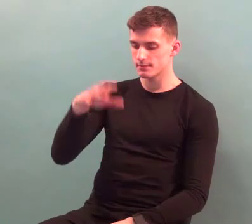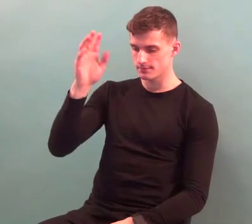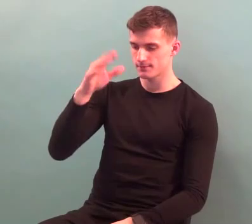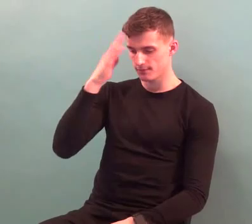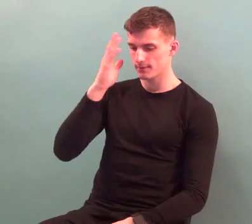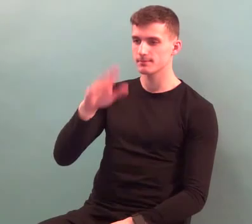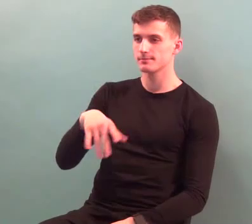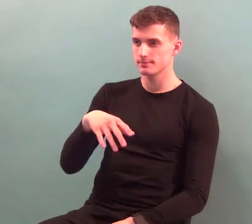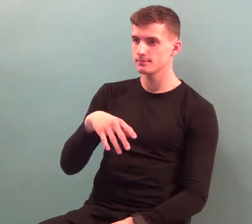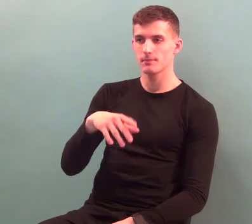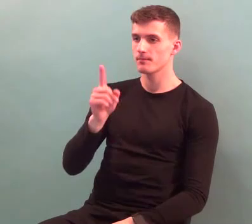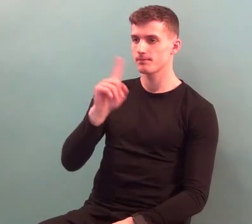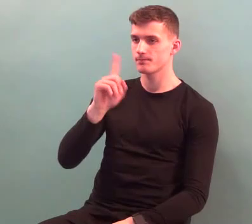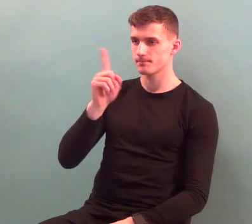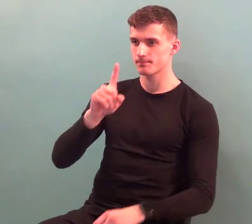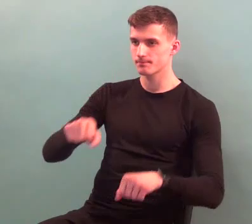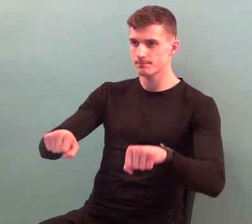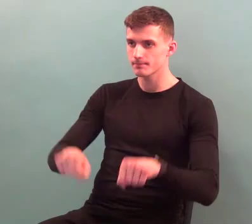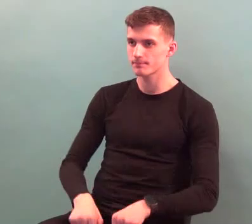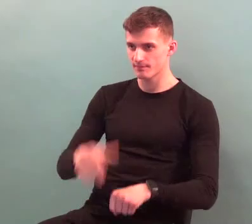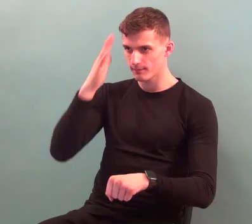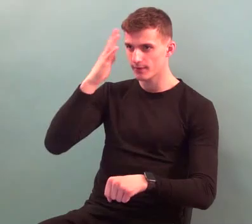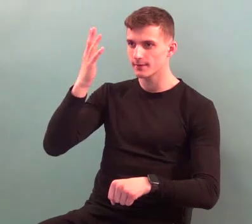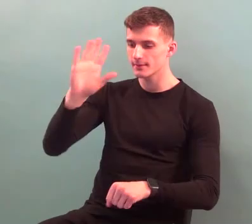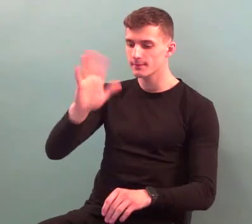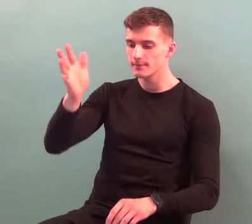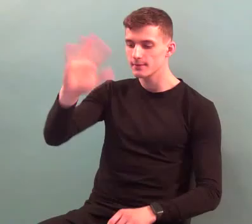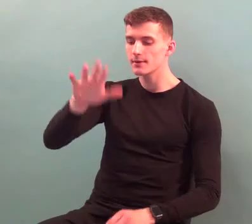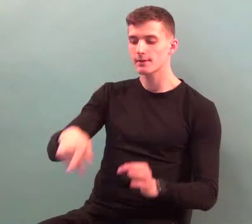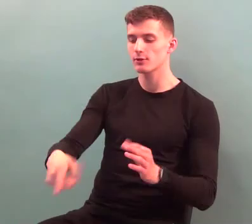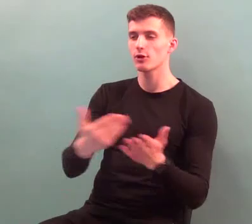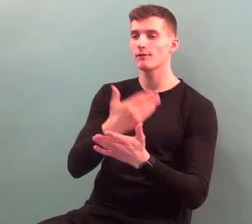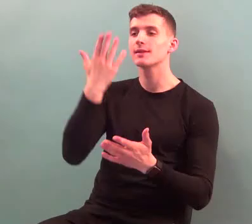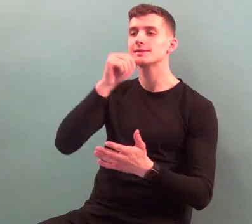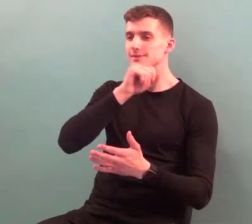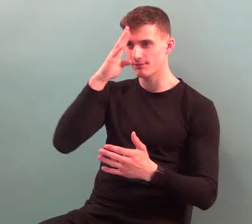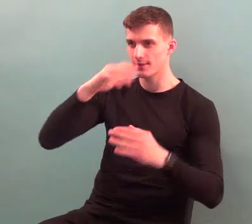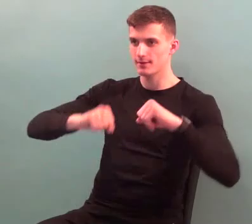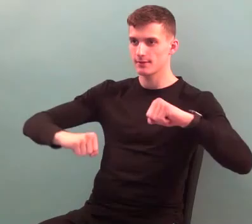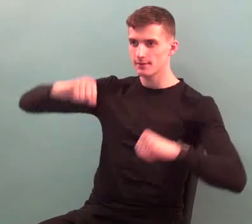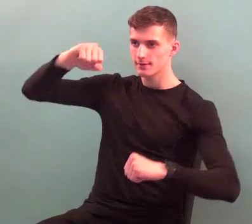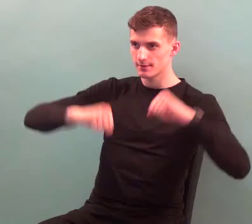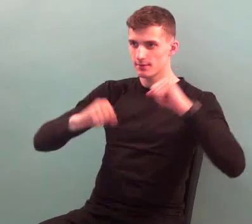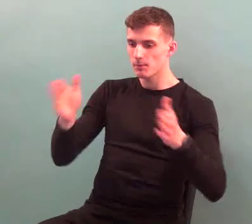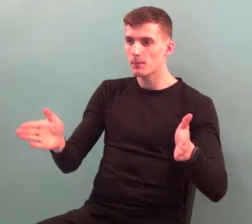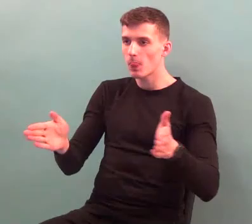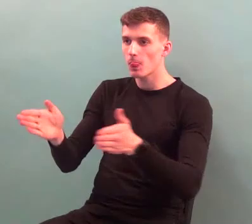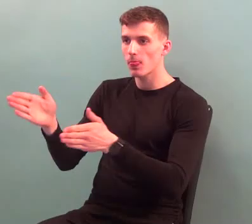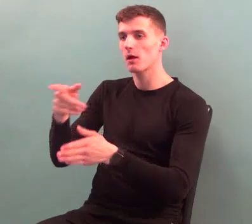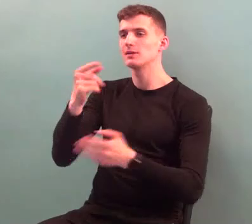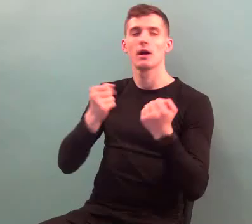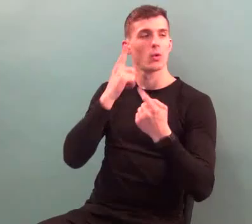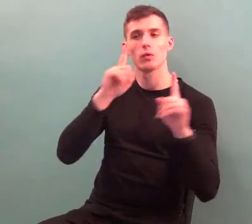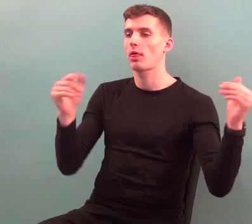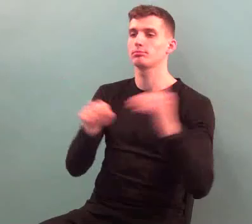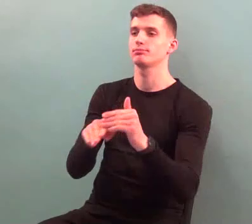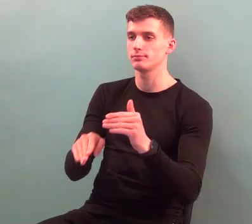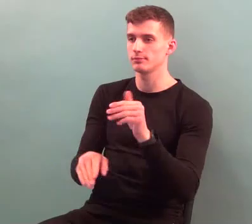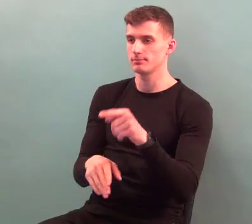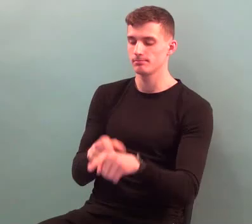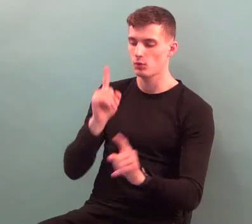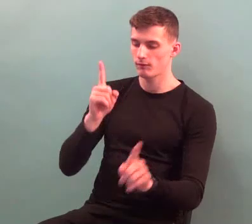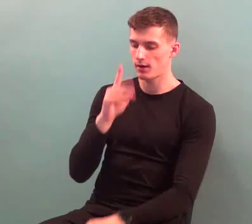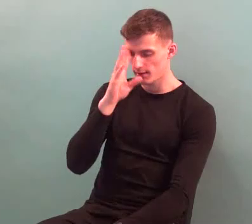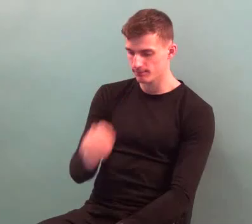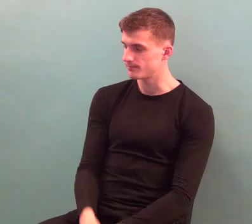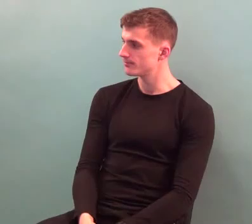Wiem, nie, to jest drezyna, nowy pociąg nie, tylko drezyna, więc kierowcy muszą uważać, żeby nie walnąć w nią, ten znak o tym informuje.